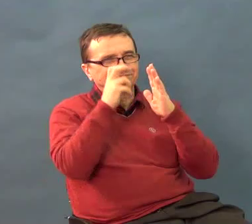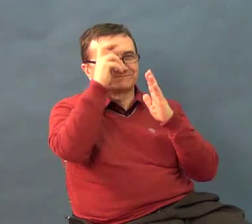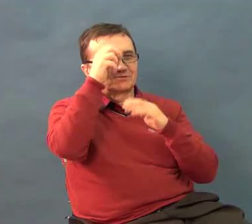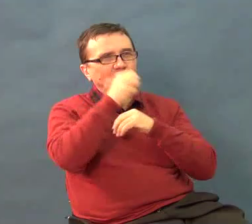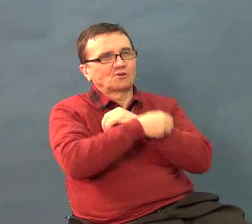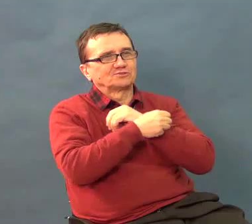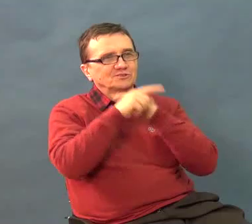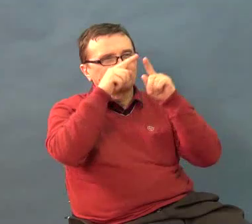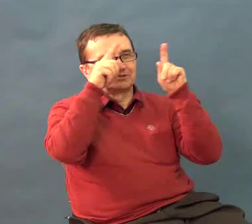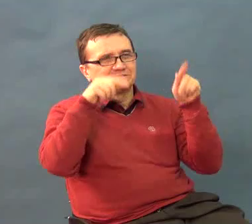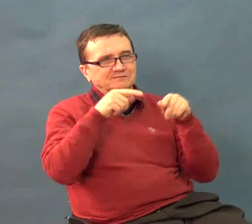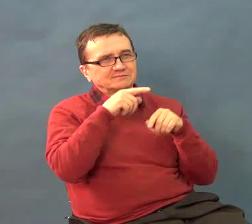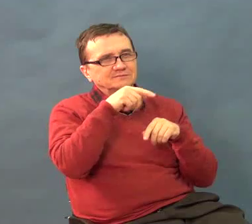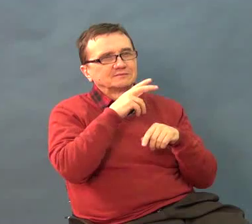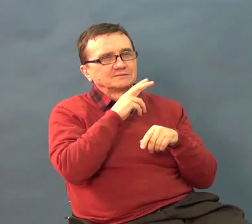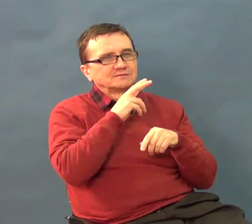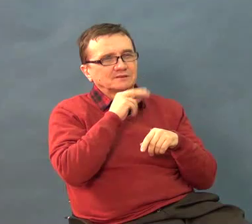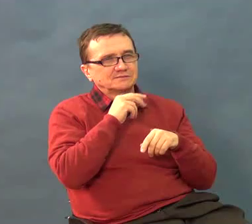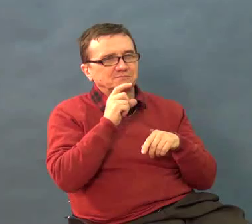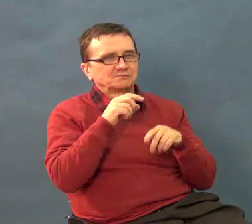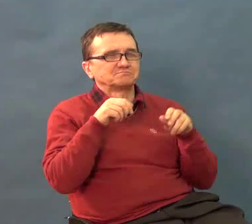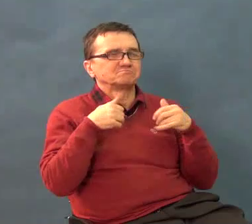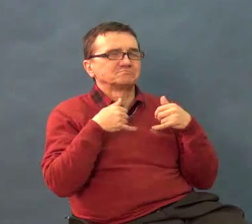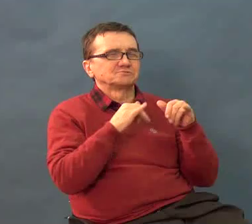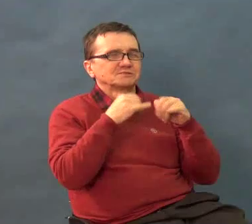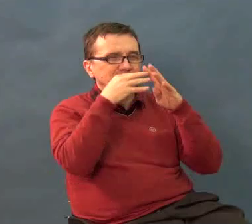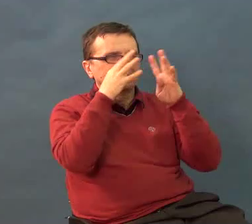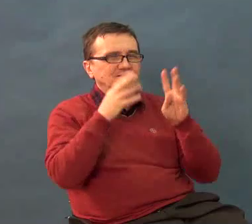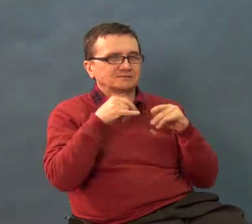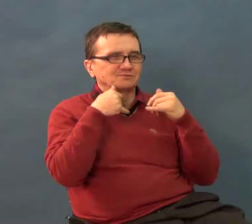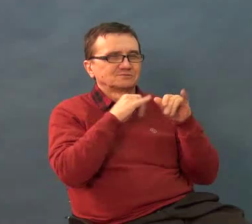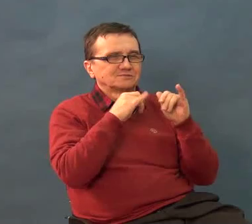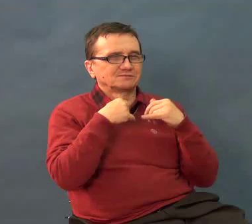Przez okno widać kaczkę, która jest w klatce i huśta się na huśtawce.